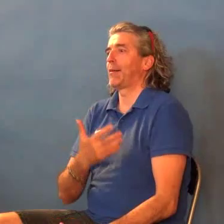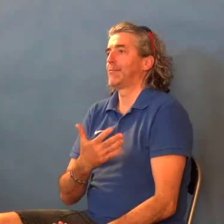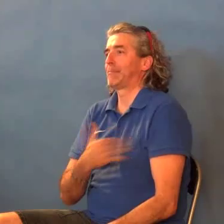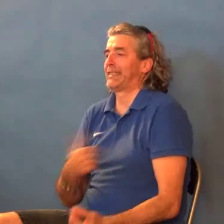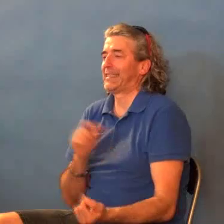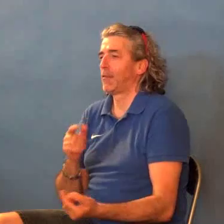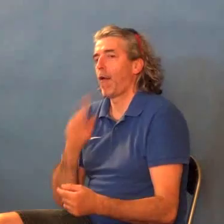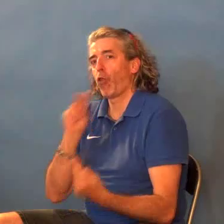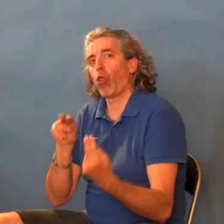Młody chłopiec spojrzał na drugą osobę.